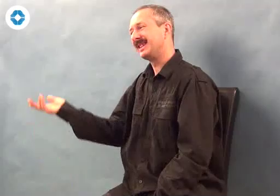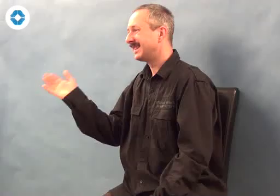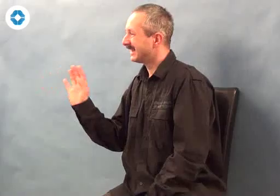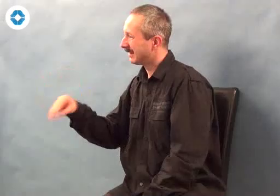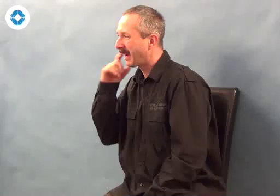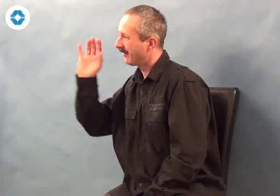Tak się bawiło.